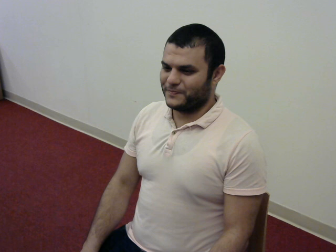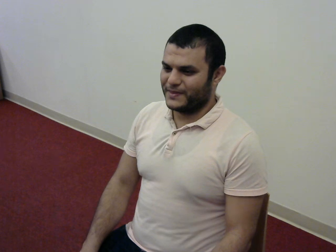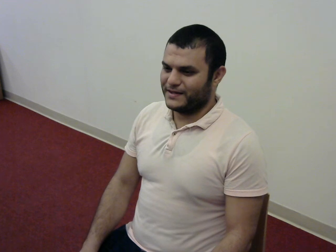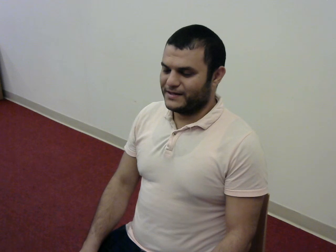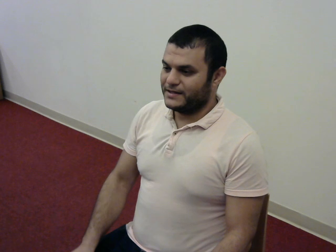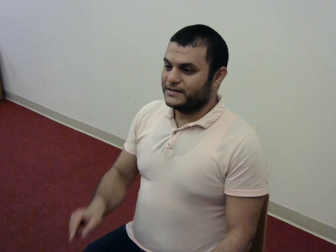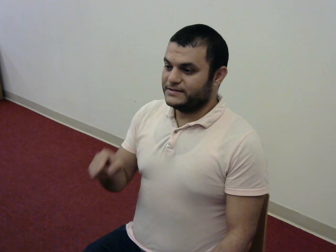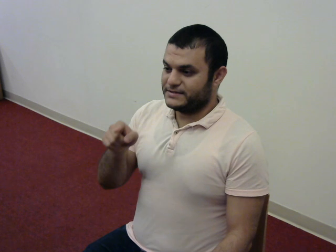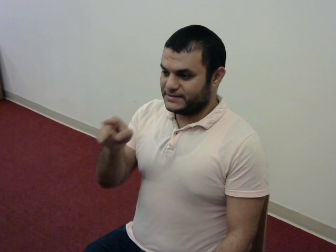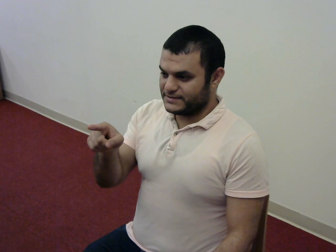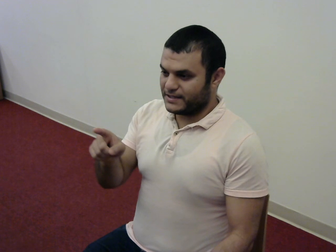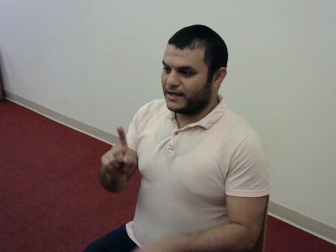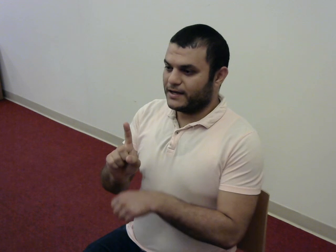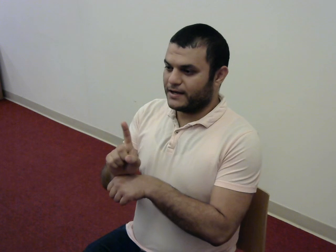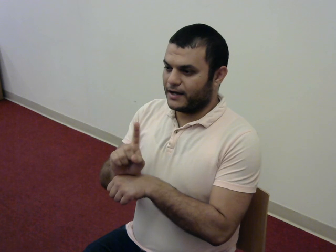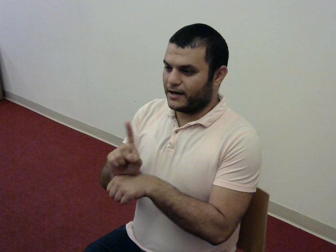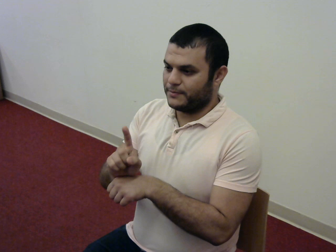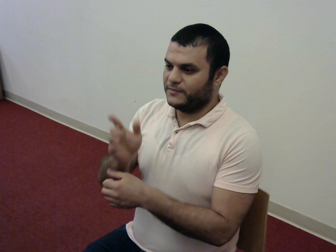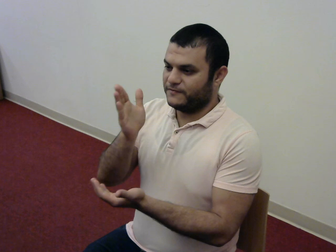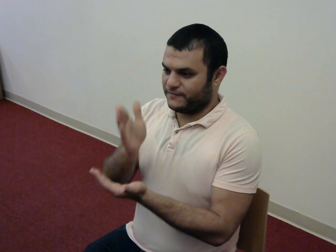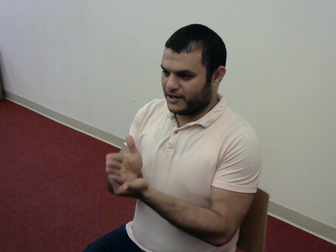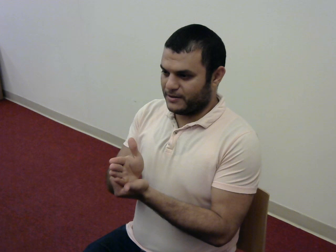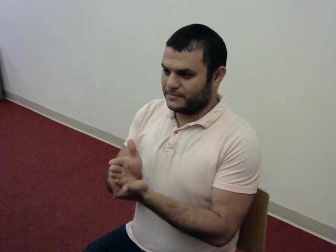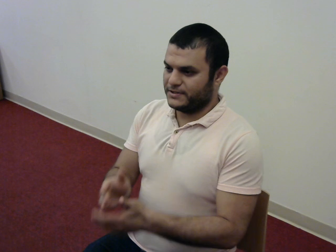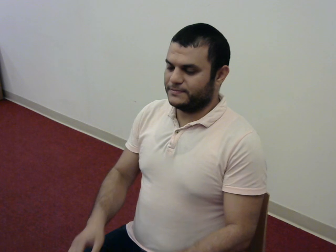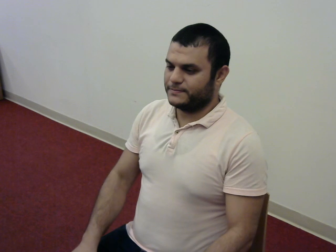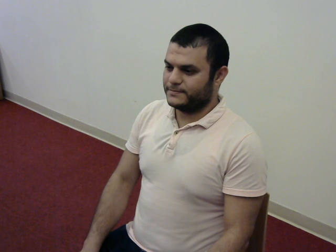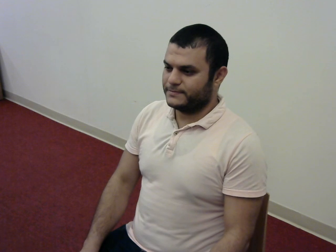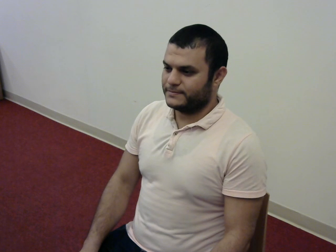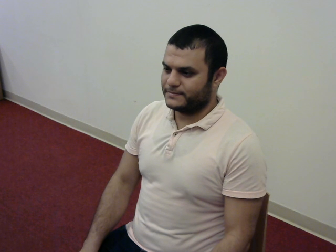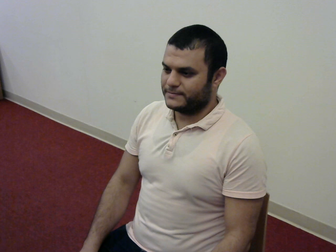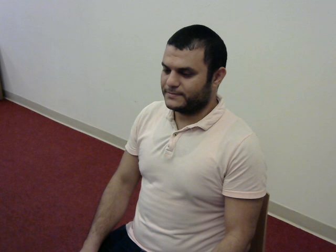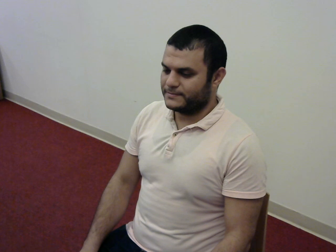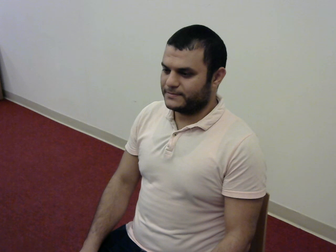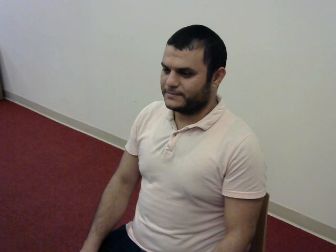Sizdə qələm varmı?